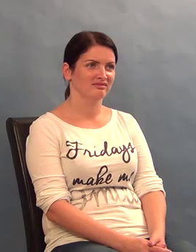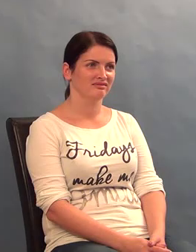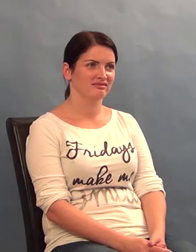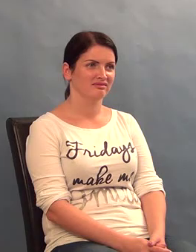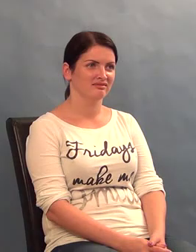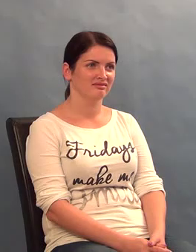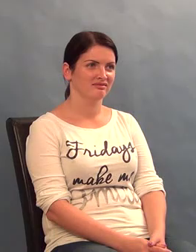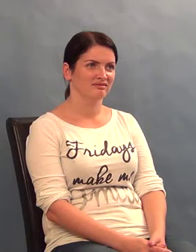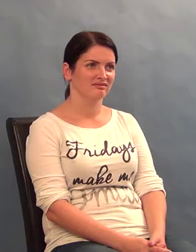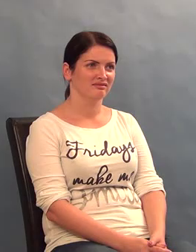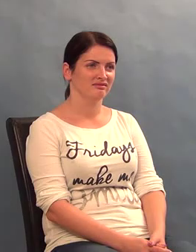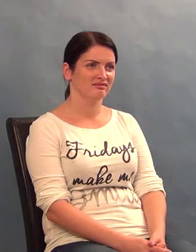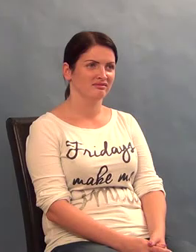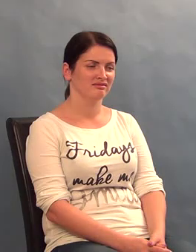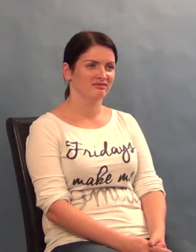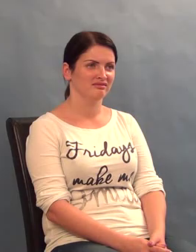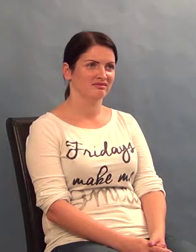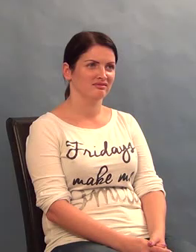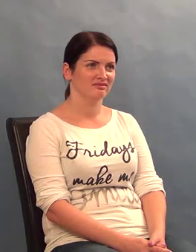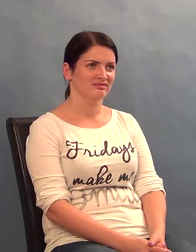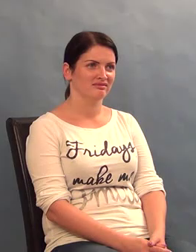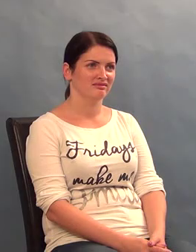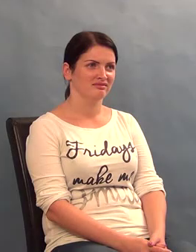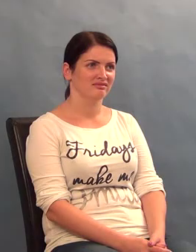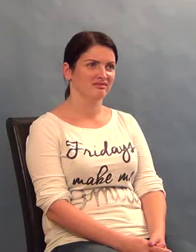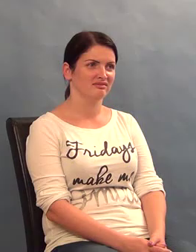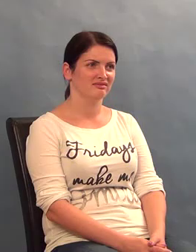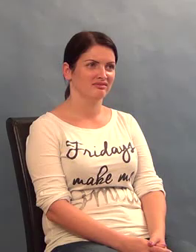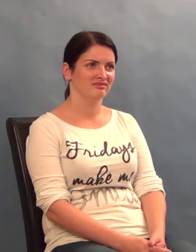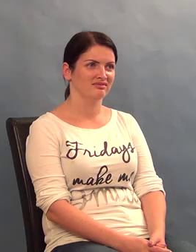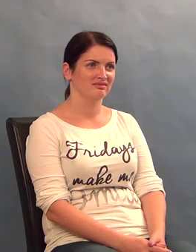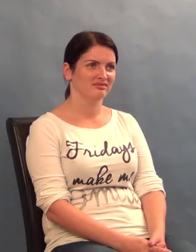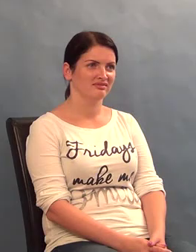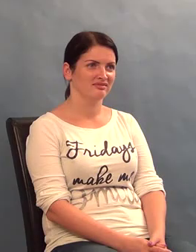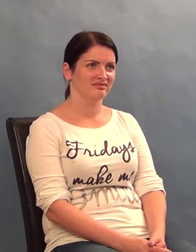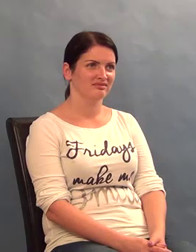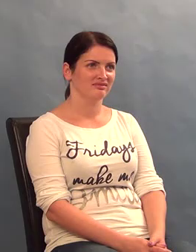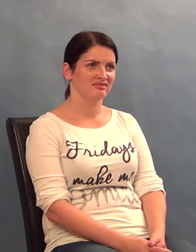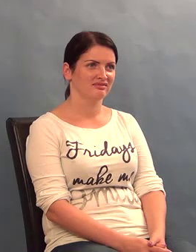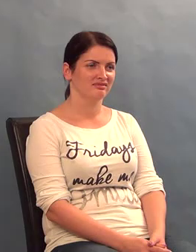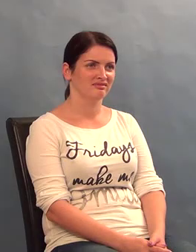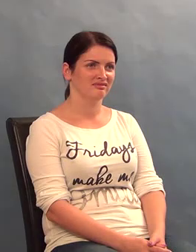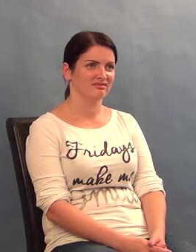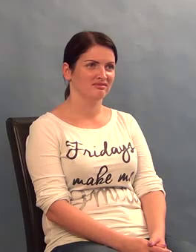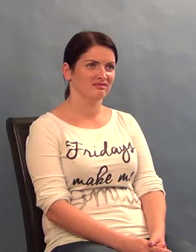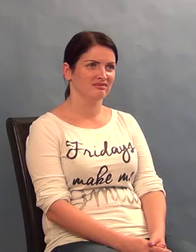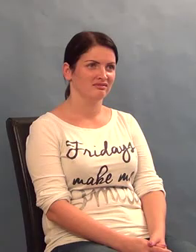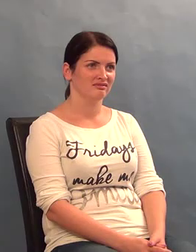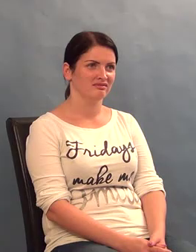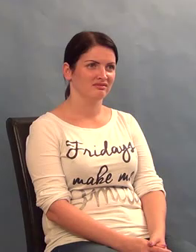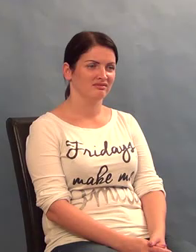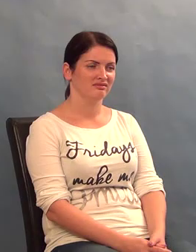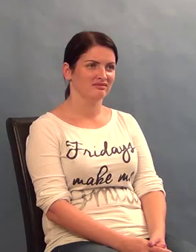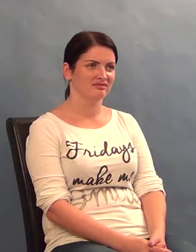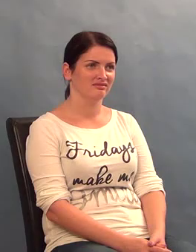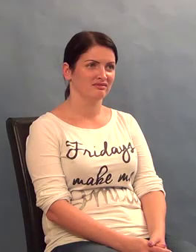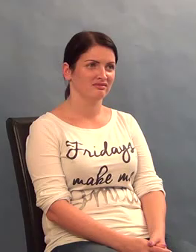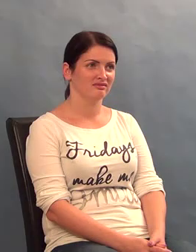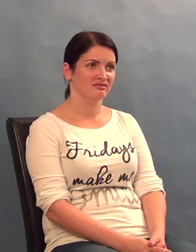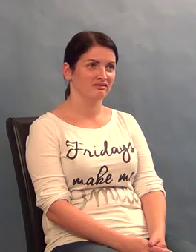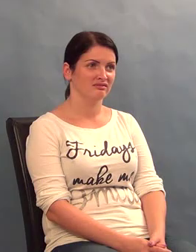Podobnie jak kiedyś, nie było pociągów, ale była drezyna. Dwie osoby stały naprzeciwko i rękami wprawiały ją w ruch.